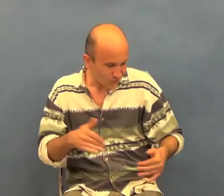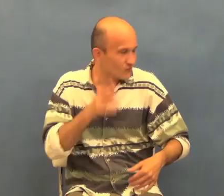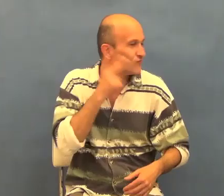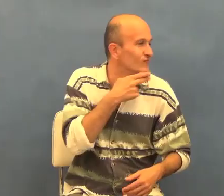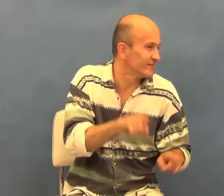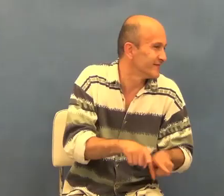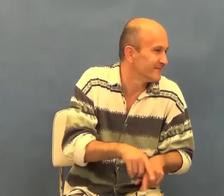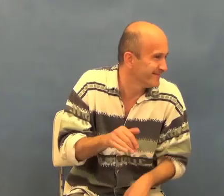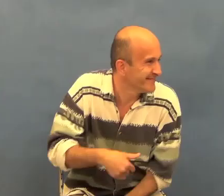Może też jest głuchy.